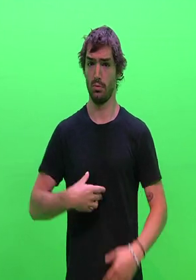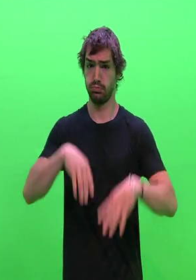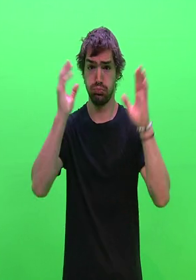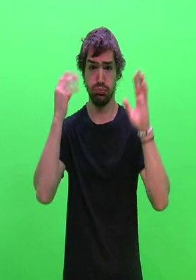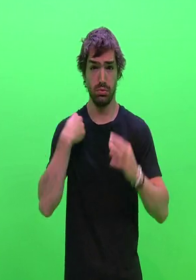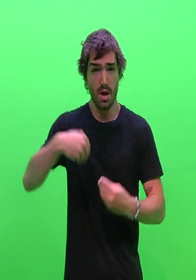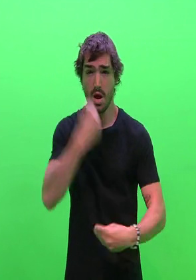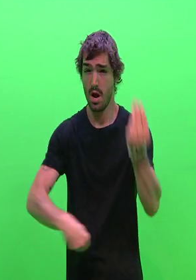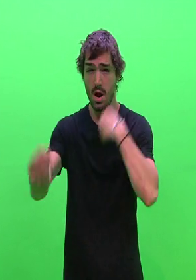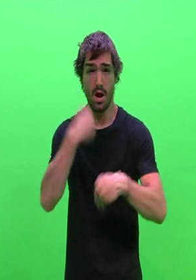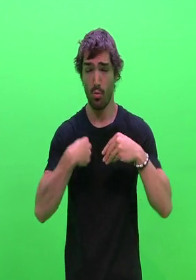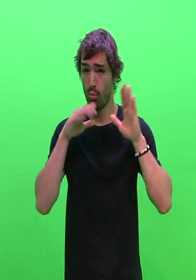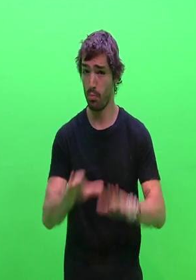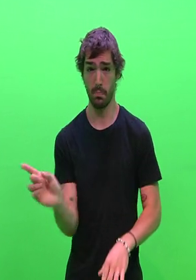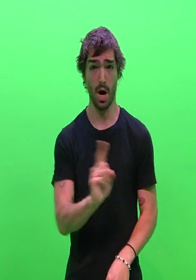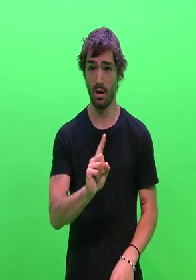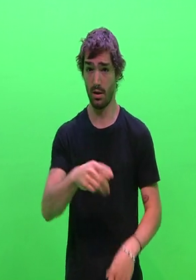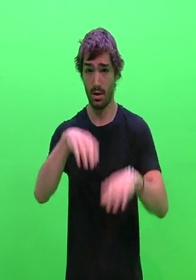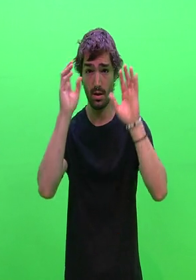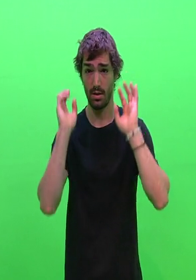Menjo moltíssim, sense parar!